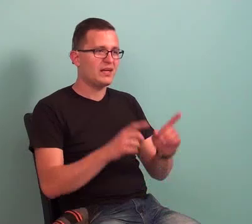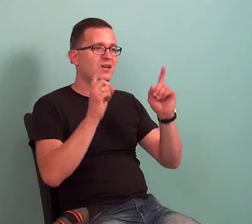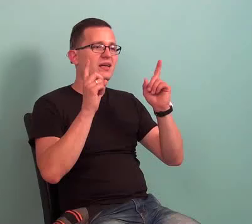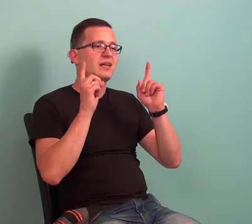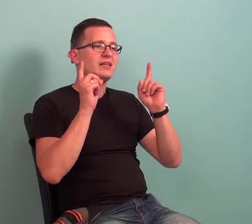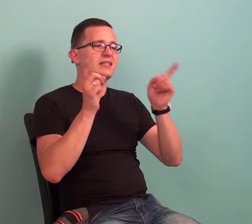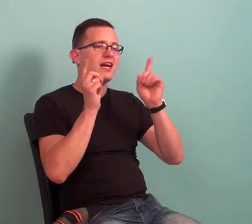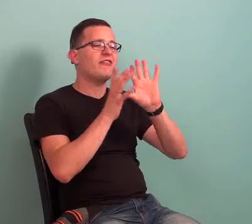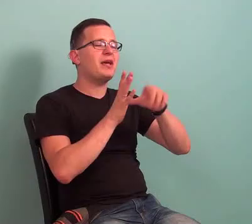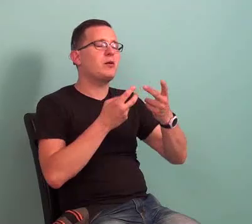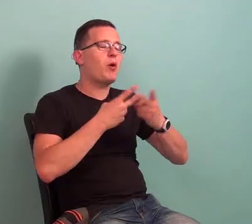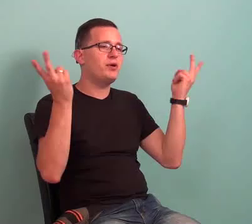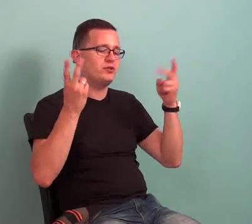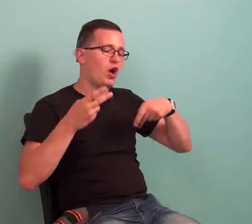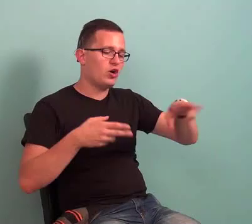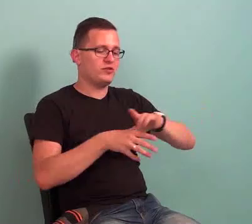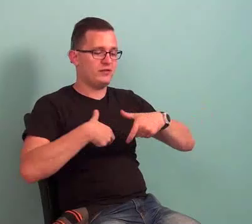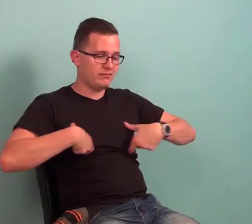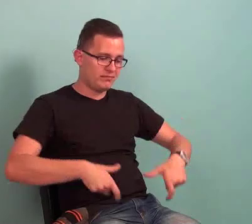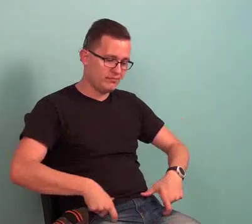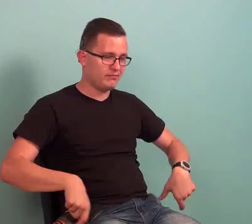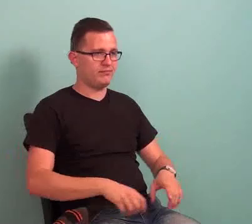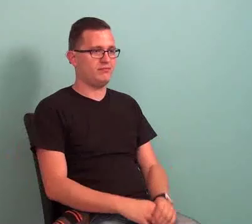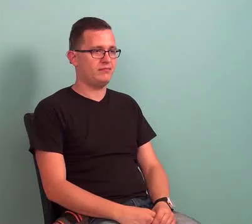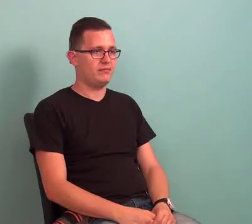Zakaz chodzenia w stroju kąpielowym w miejscu publicznym.